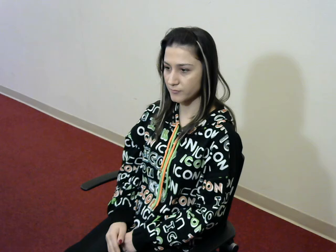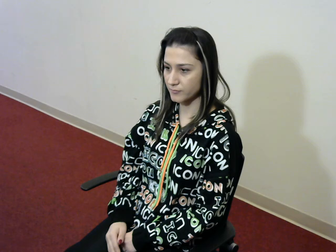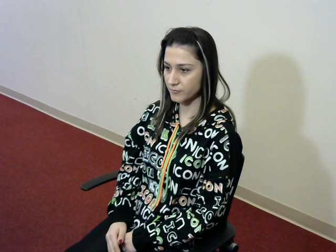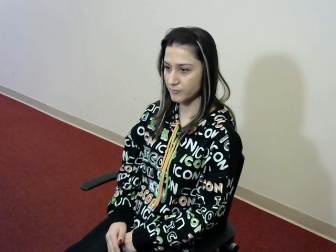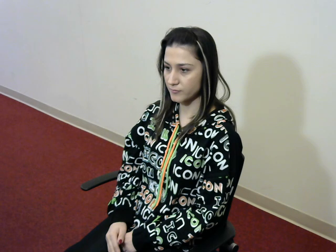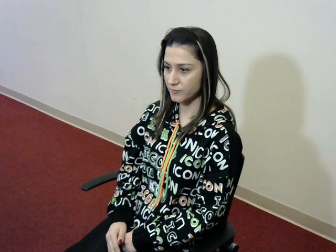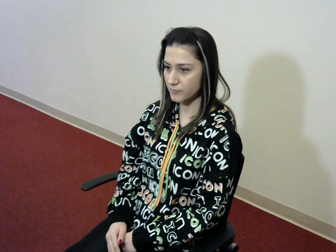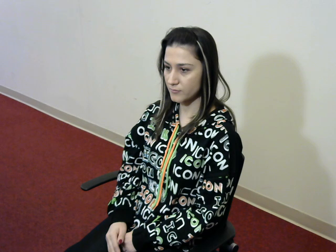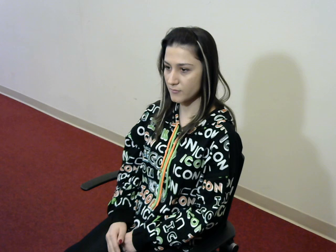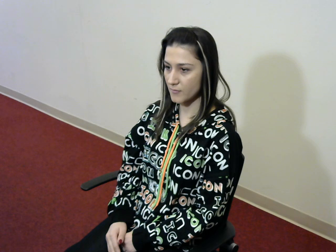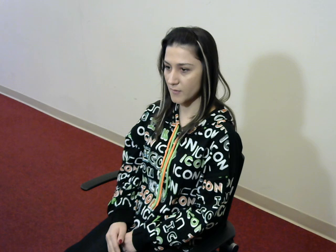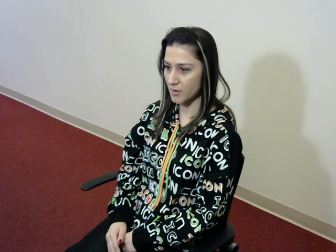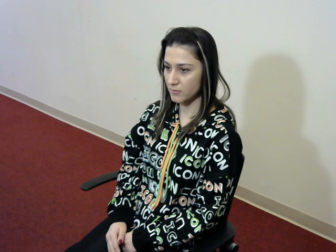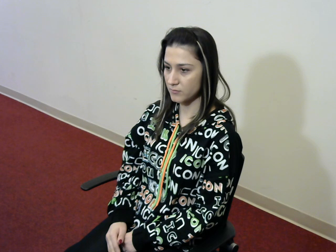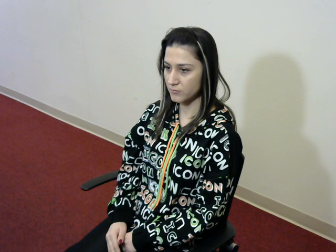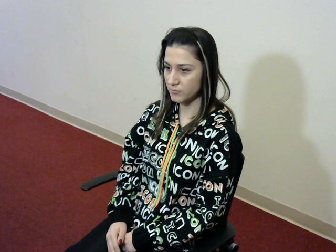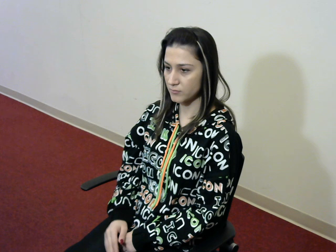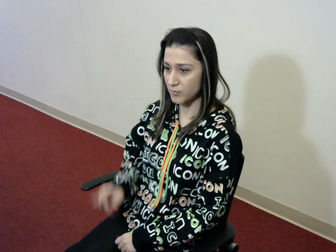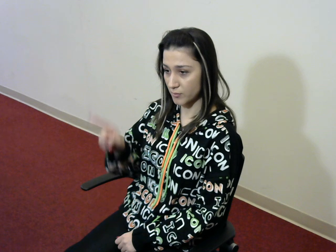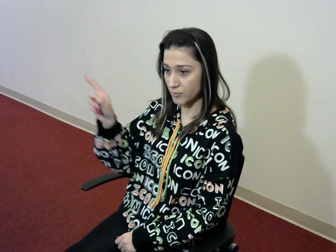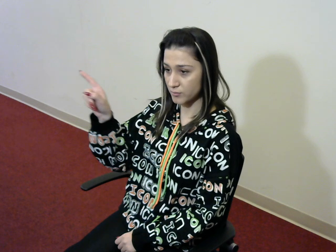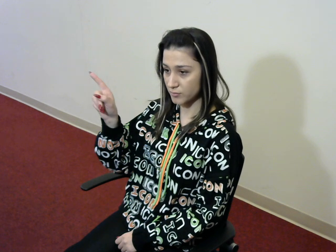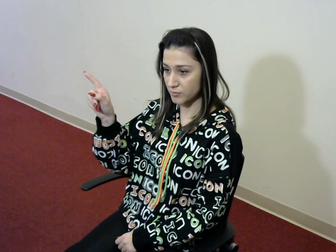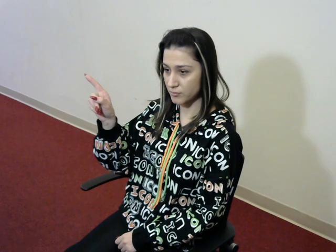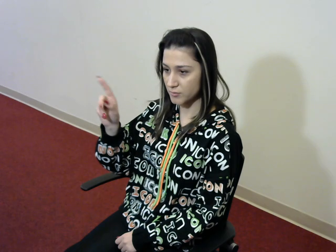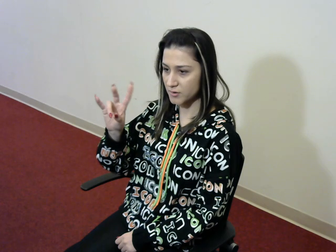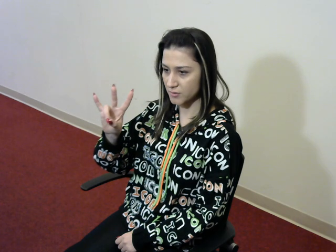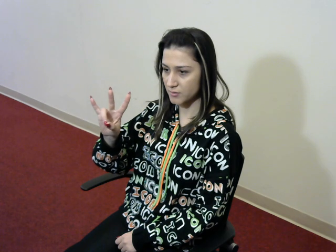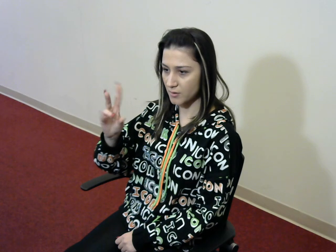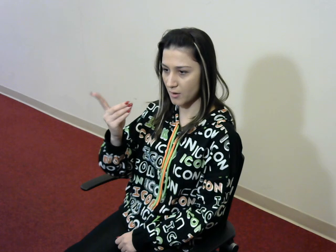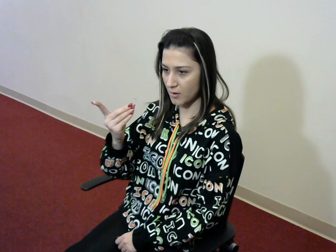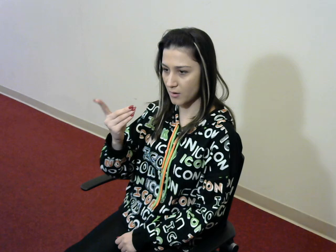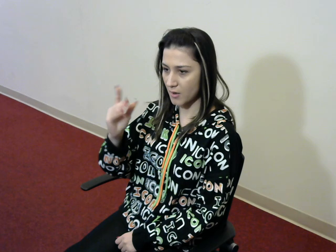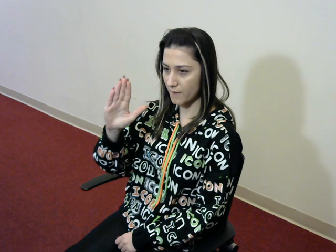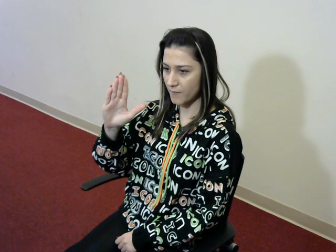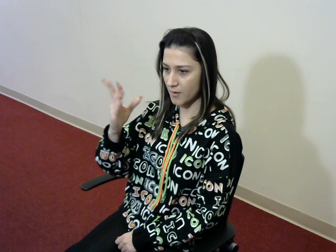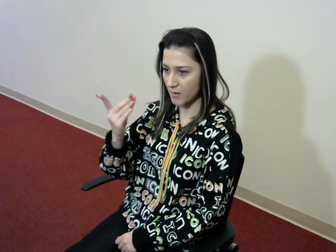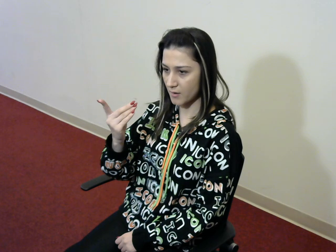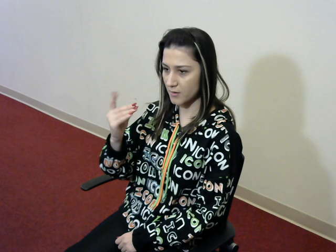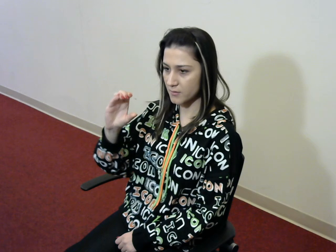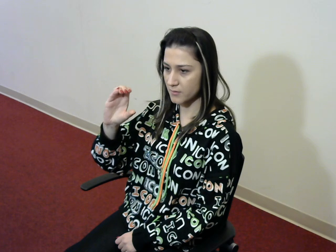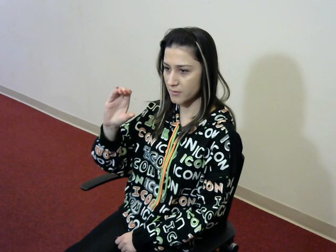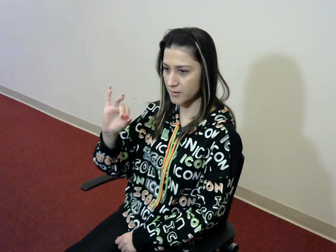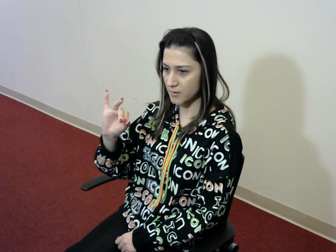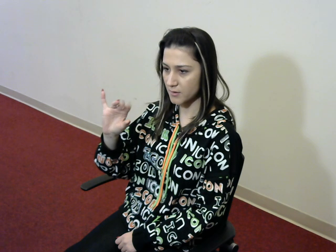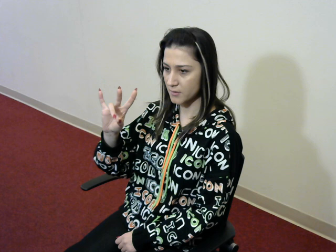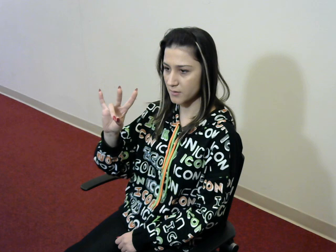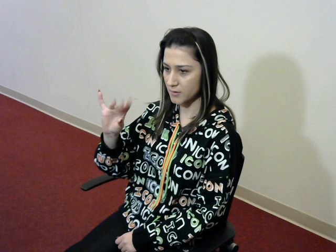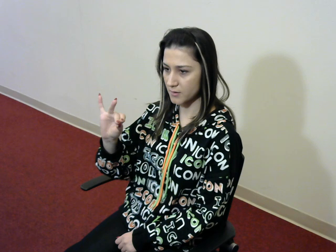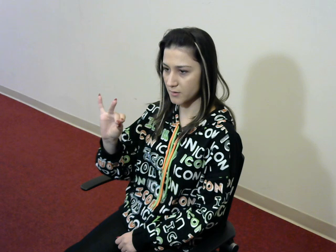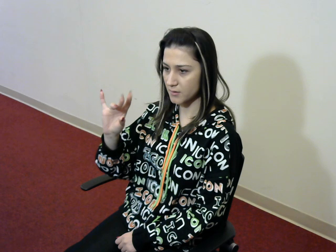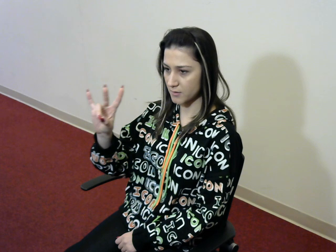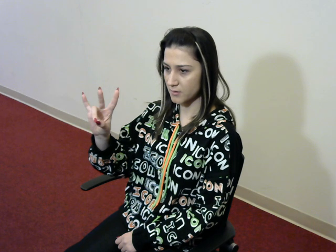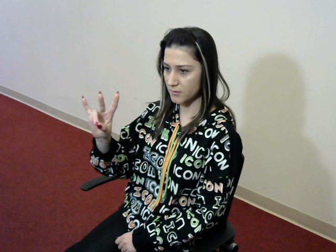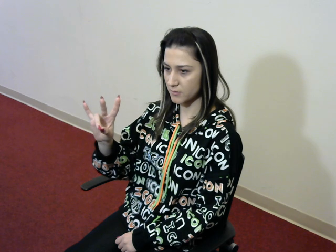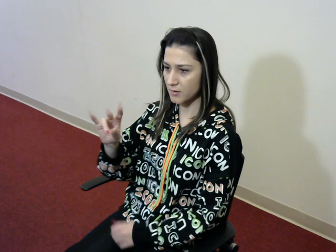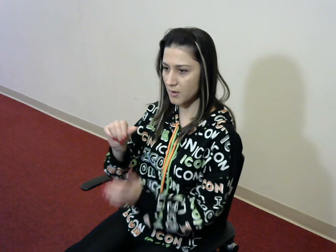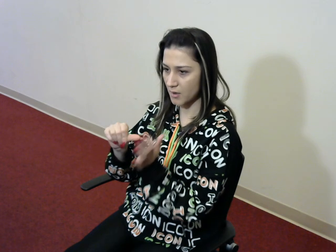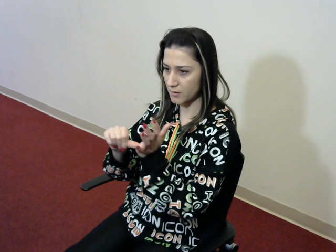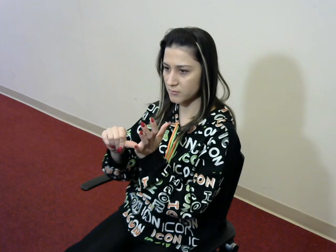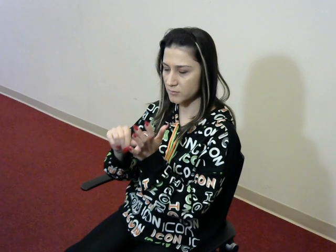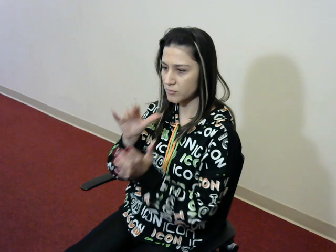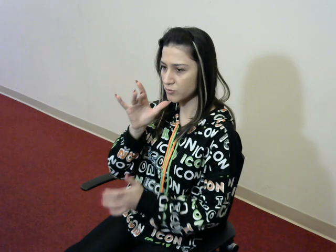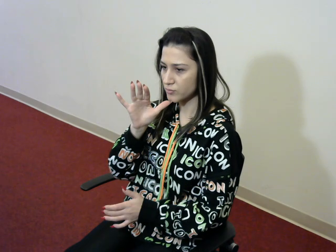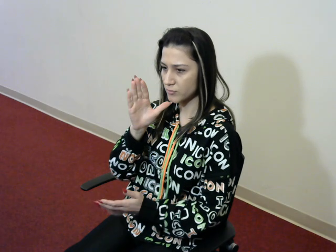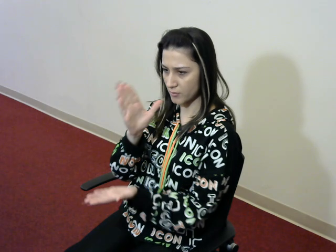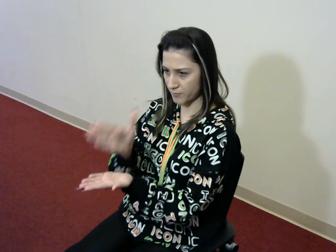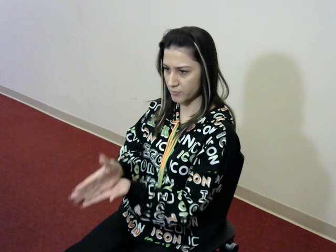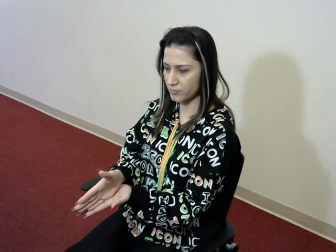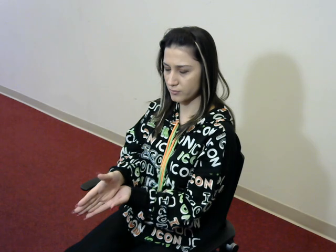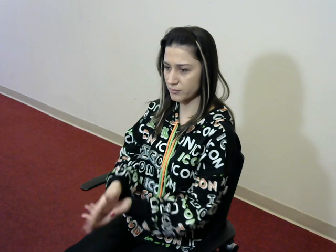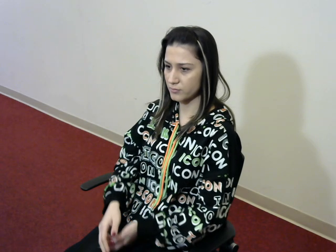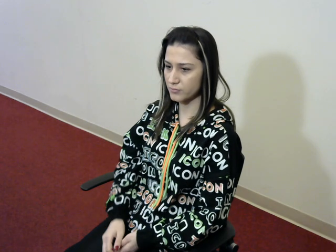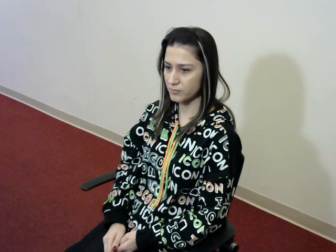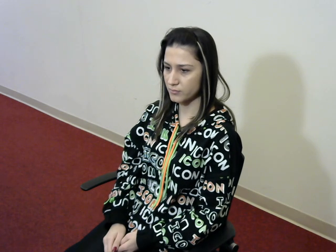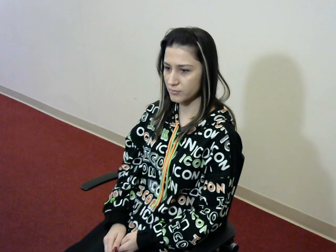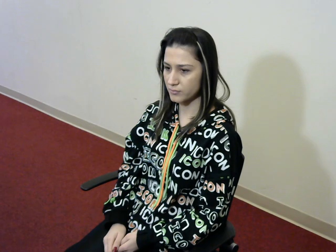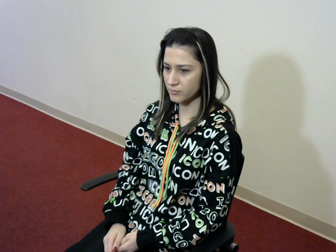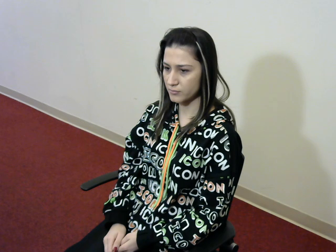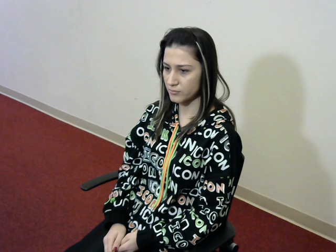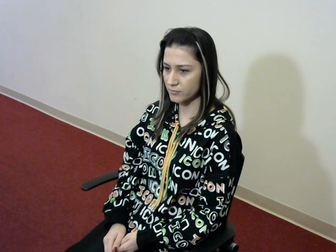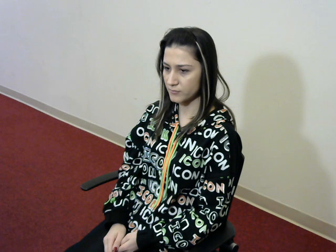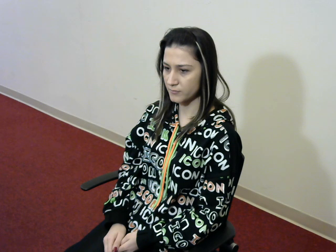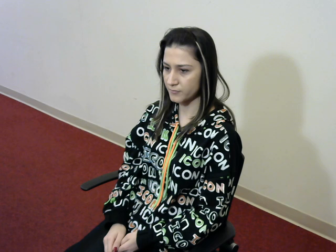Onun nəvəsinin 6 yaşı var